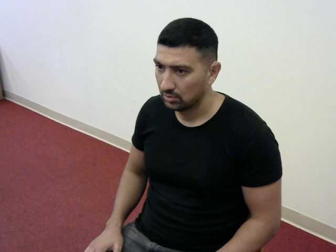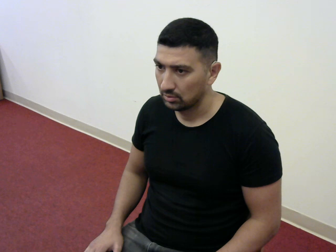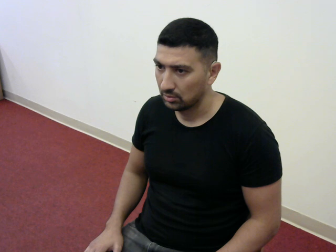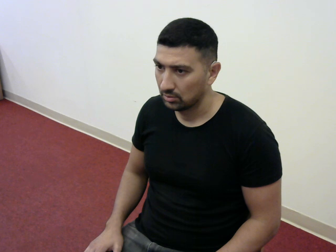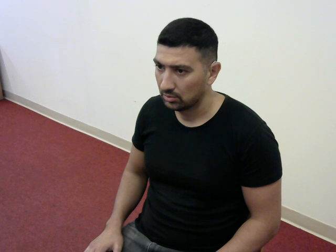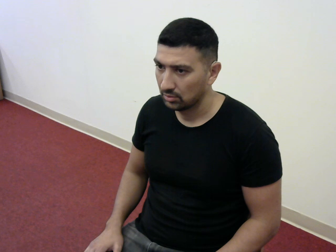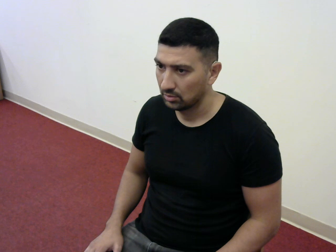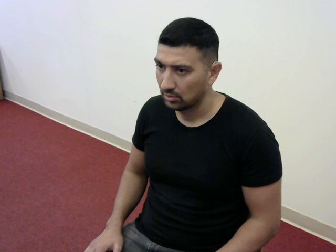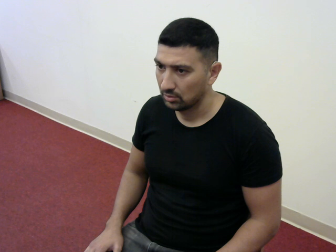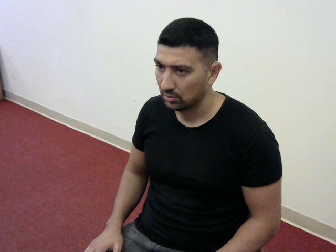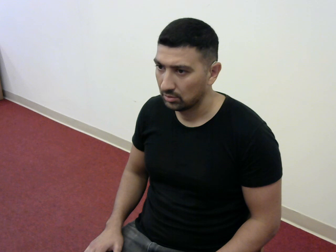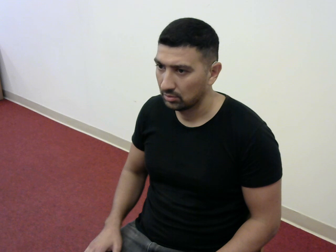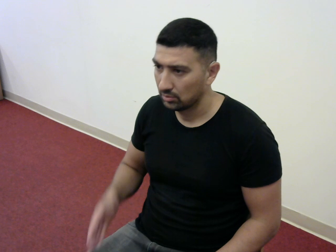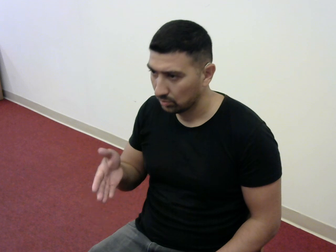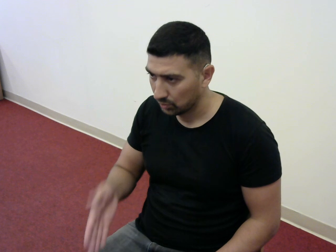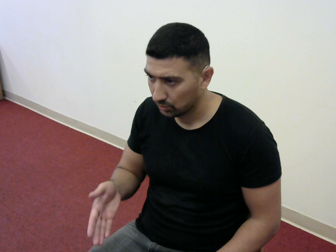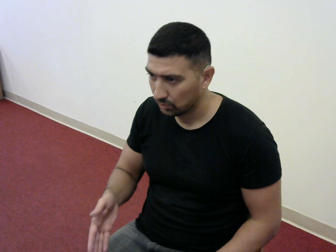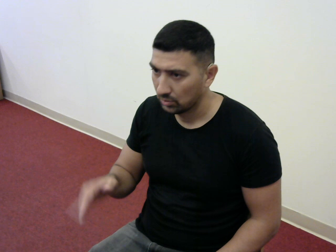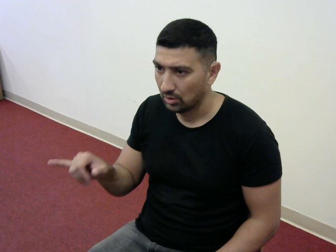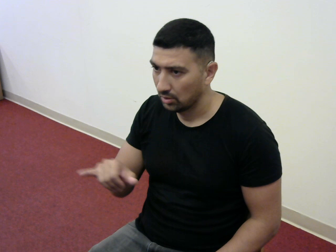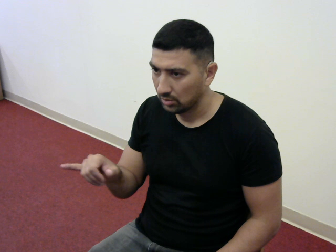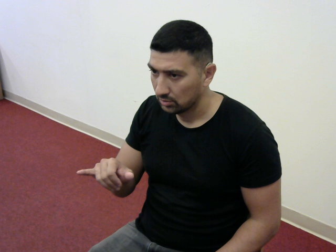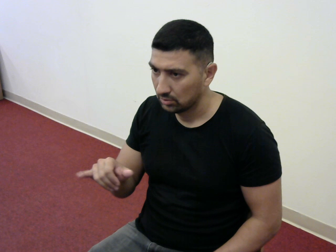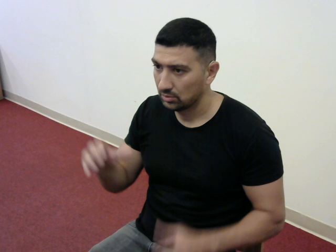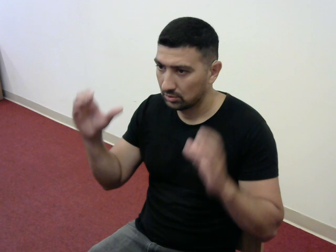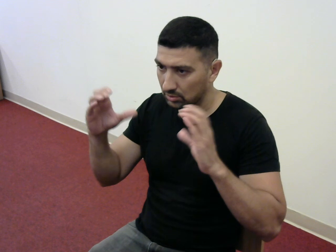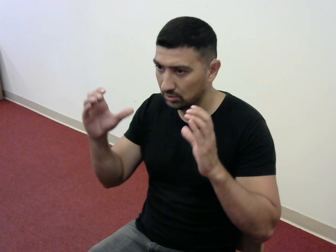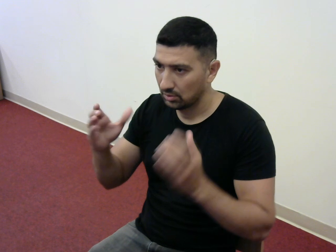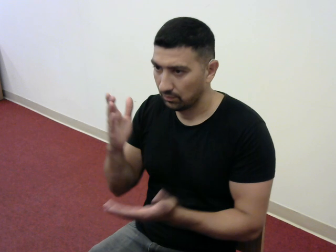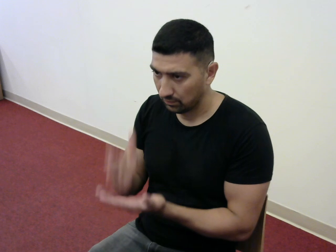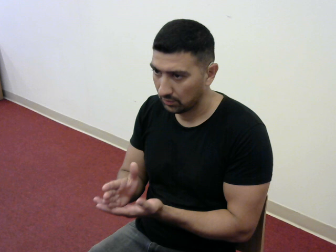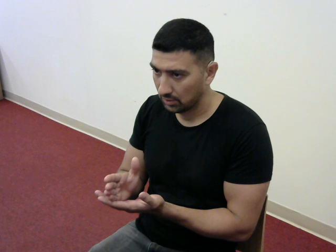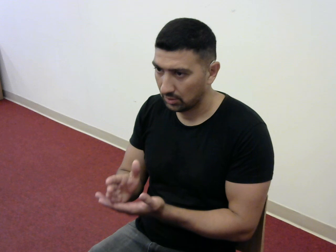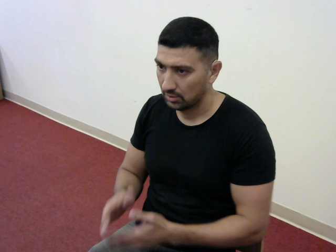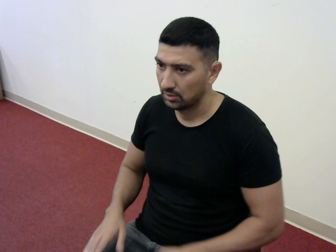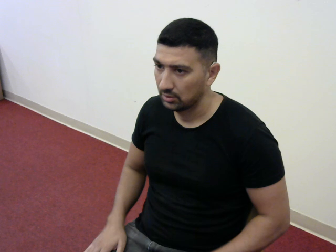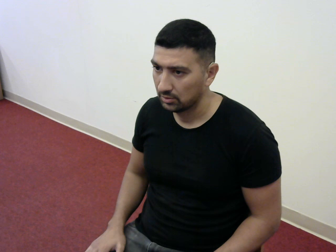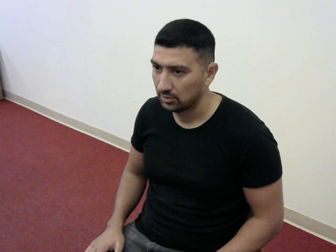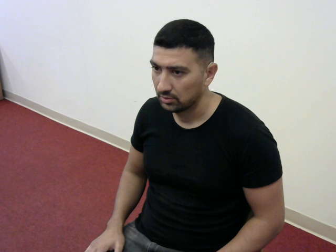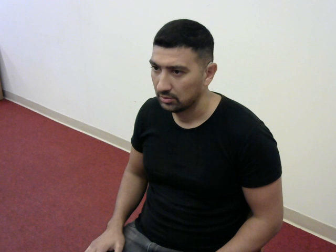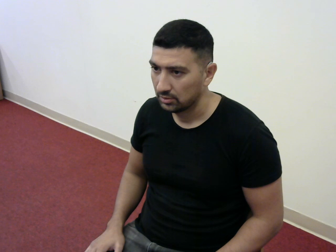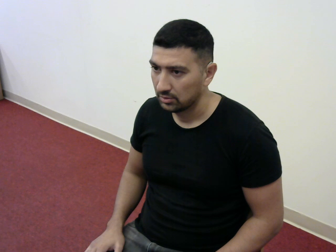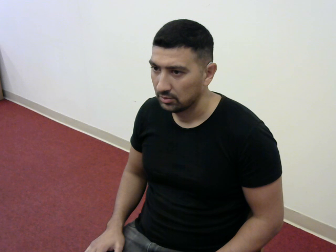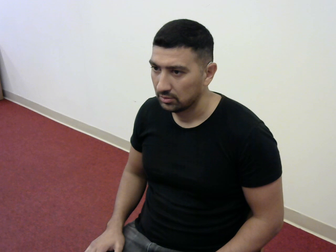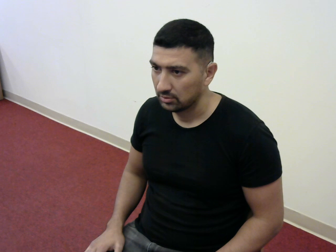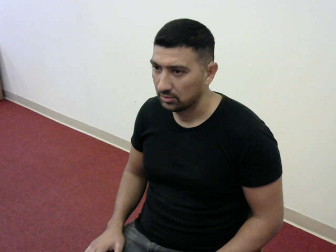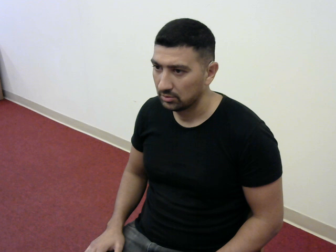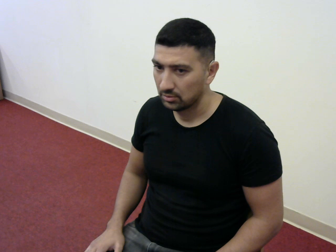Burda harda avtobus var?